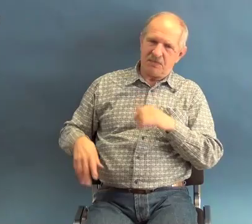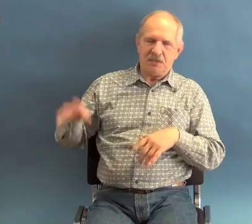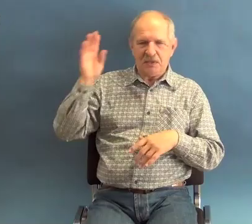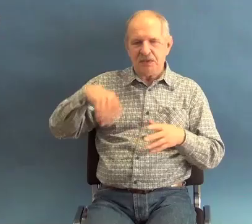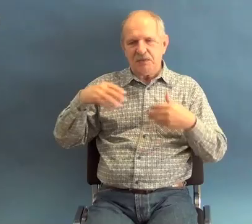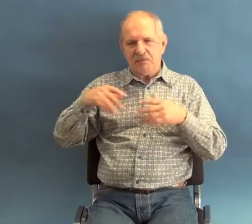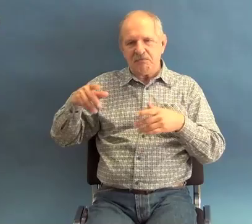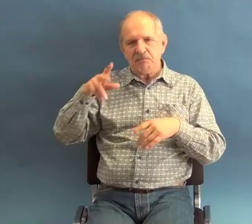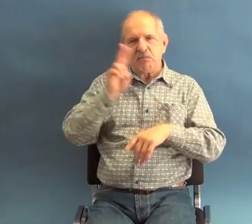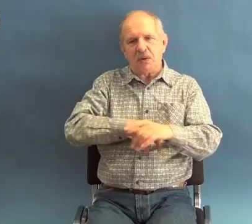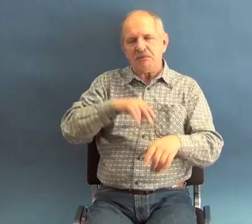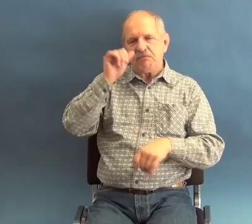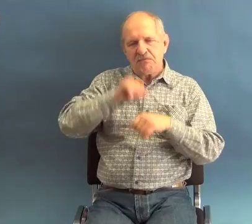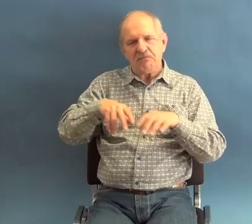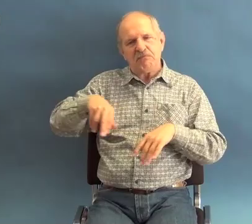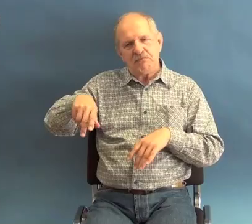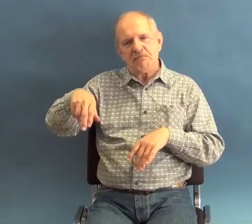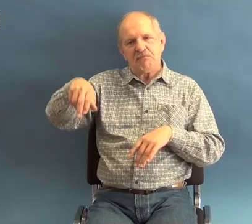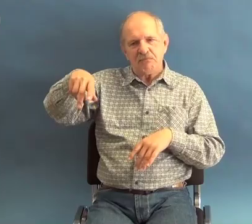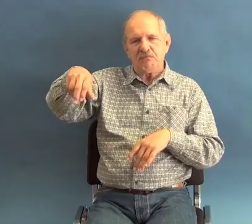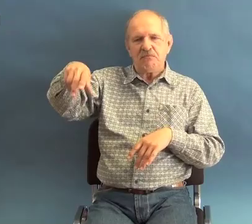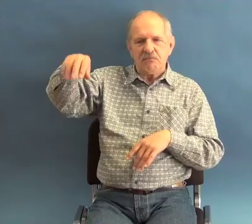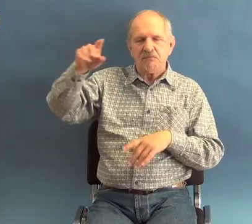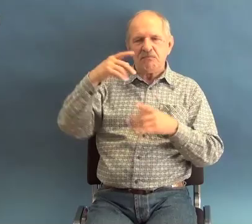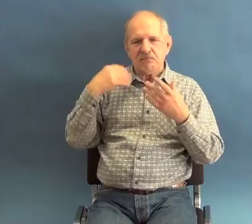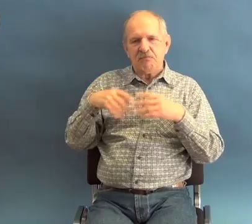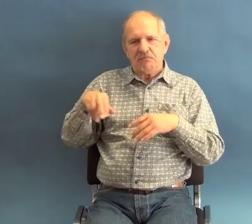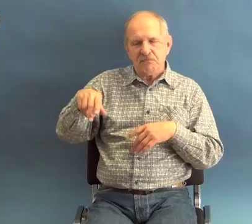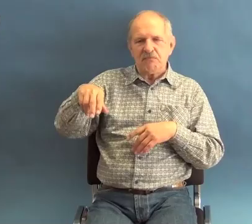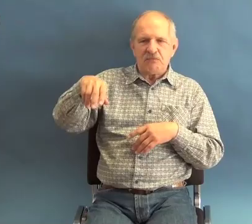Policjant zastanawia się i idzie dalej wolnym krokiem, żeby sprawdzić okolicę.